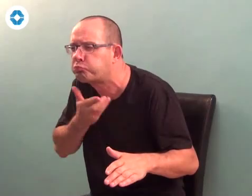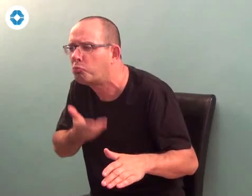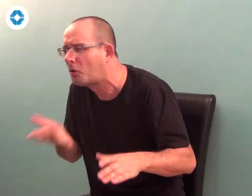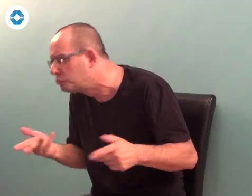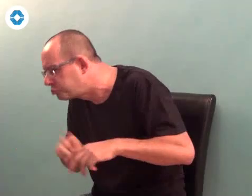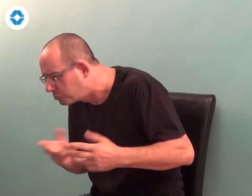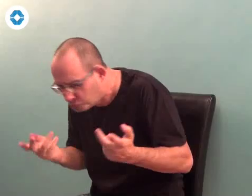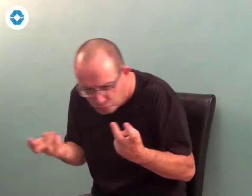Rozgląda się: gdzie one mogą być?